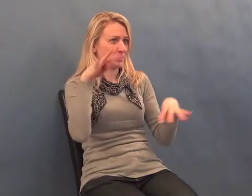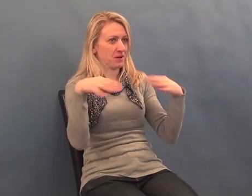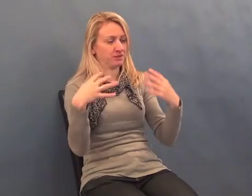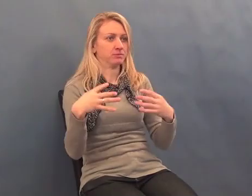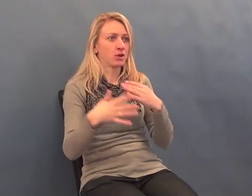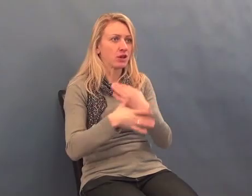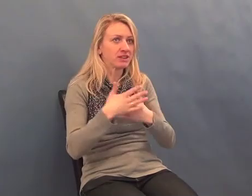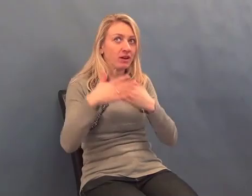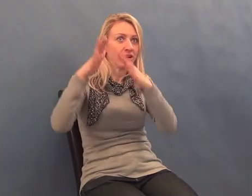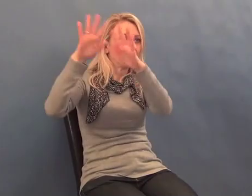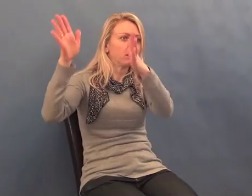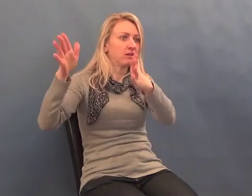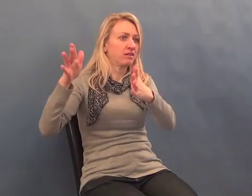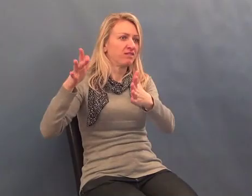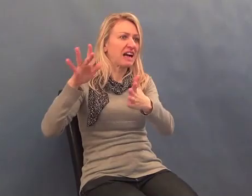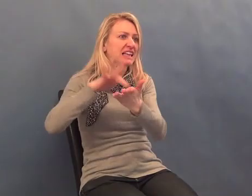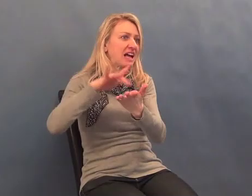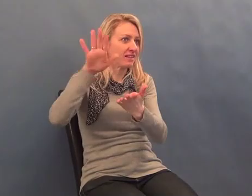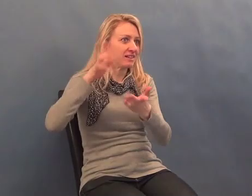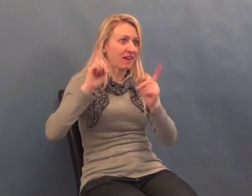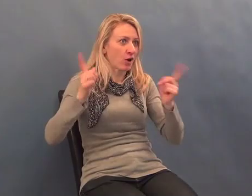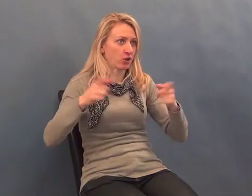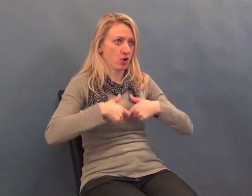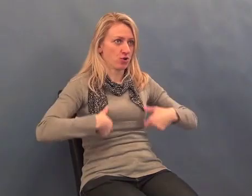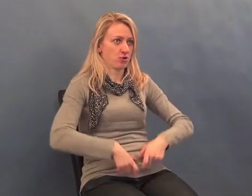Okazuje się, że jest budynek w Watykanie, tam nie wolno nosić bikini.